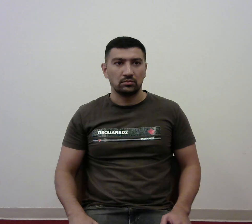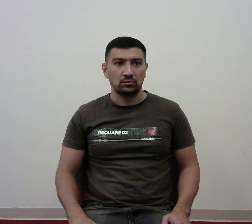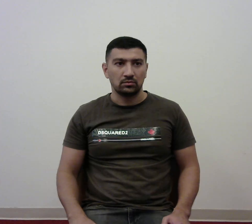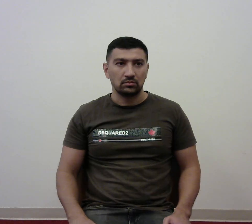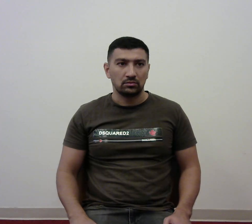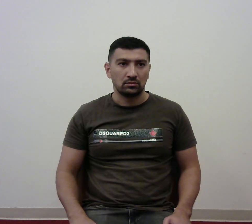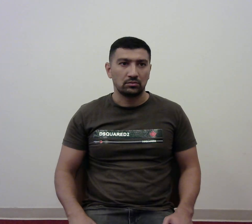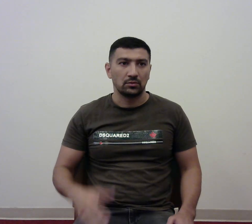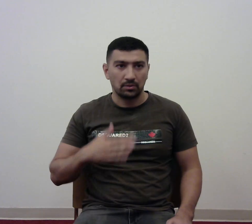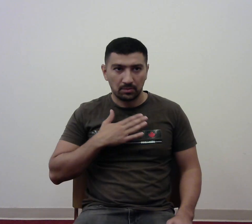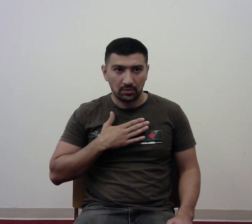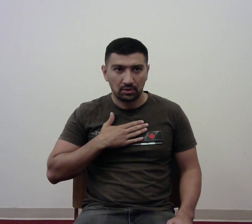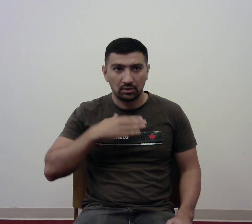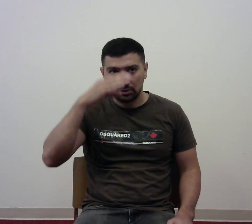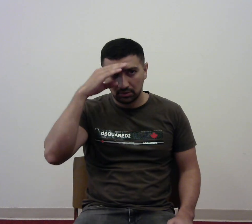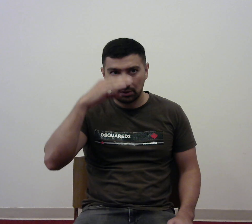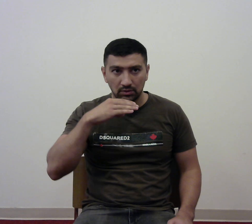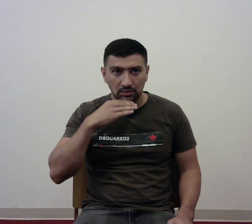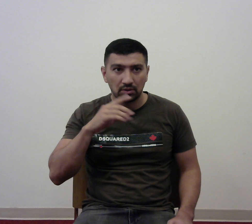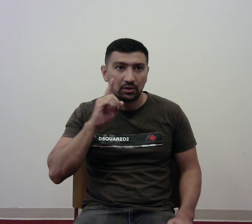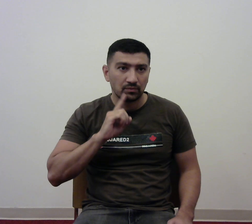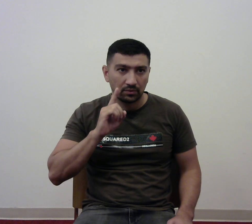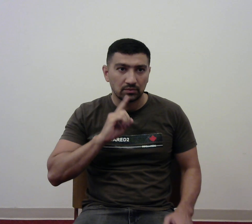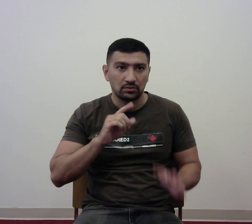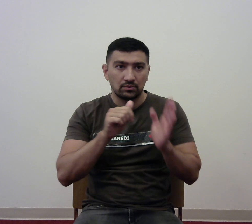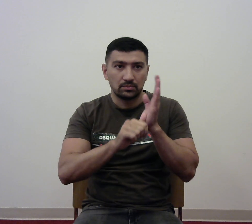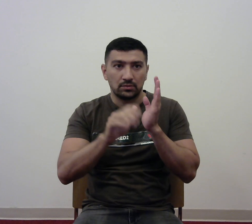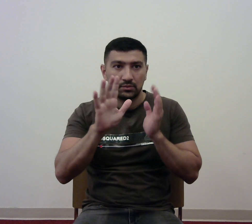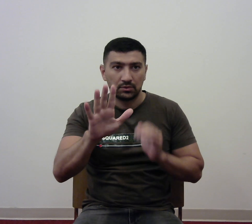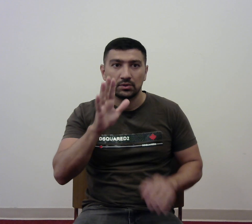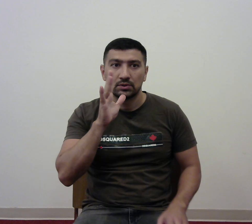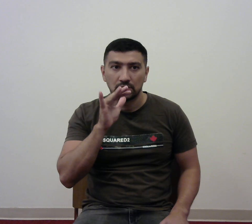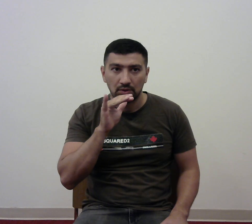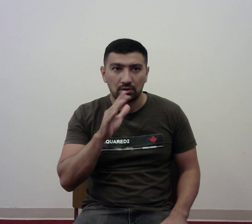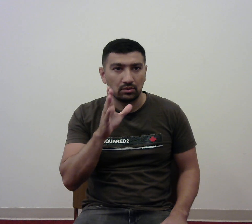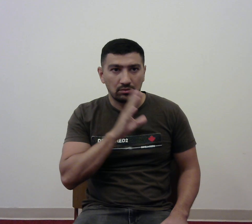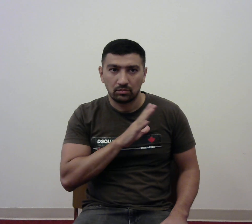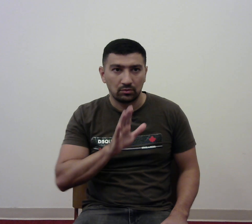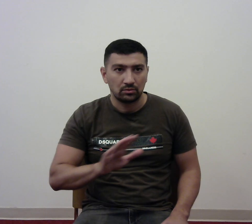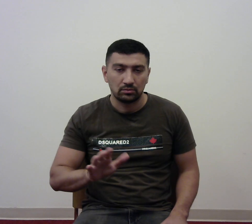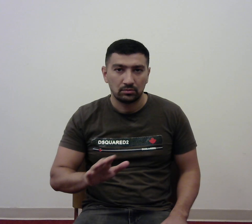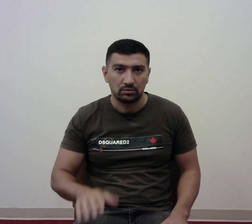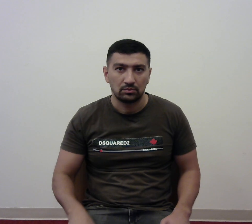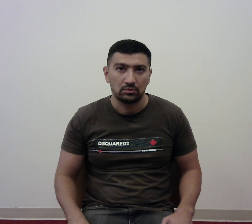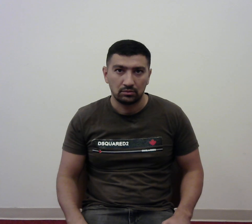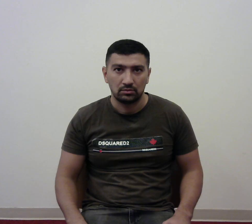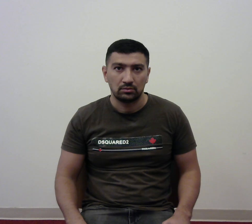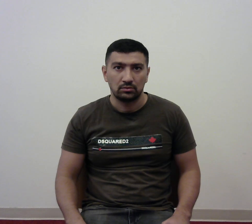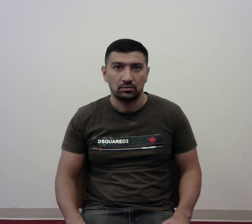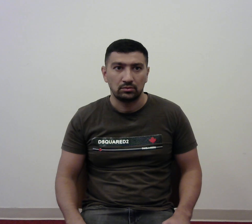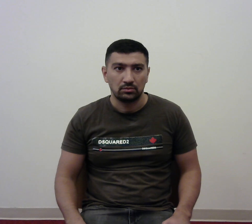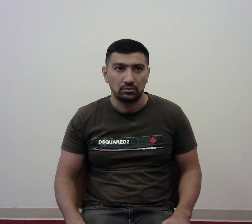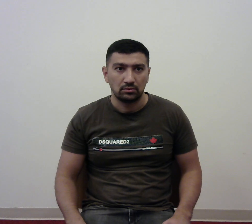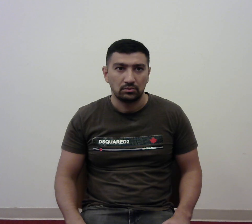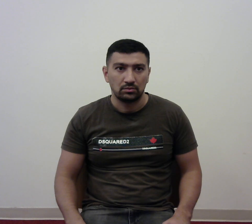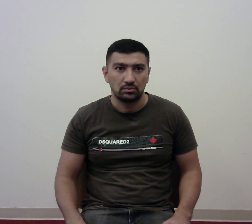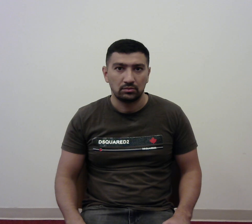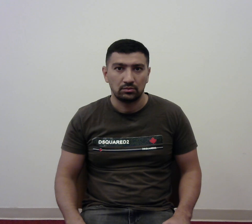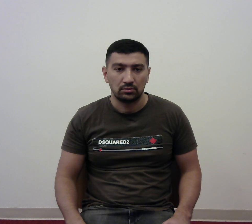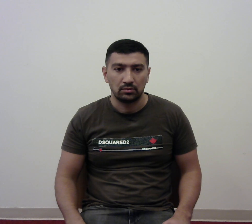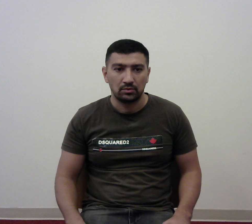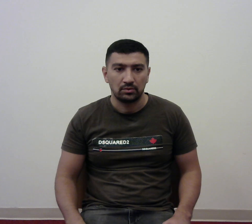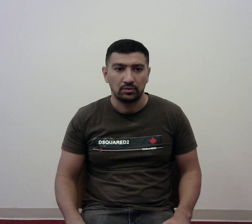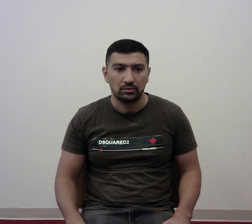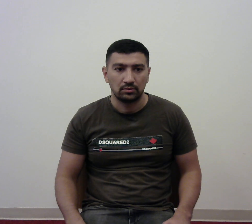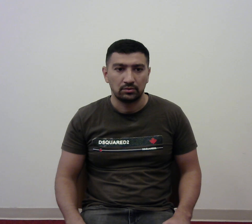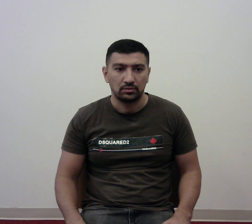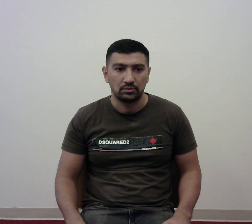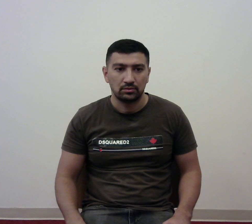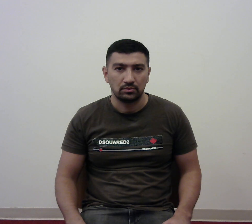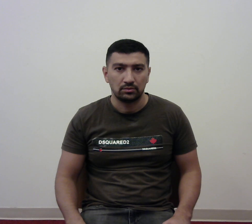Mənim atamın hələ 65 yaşı olmayıb